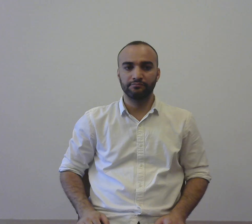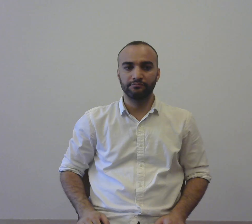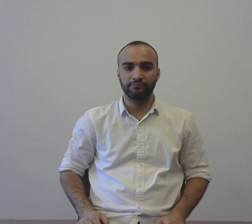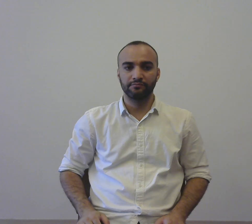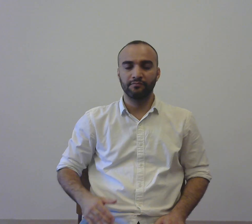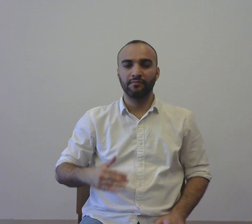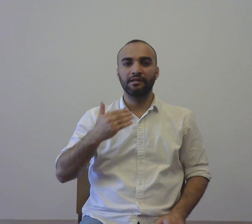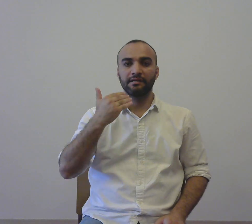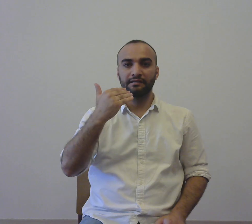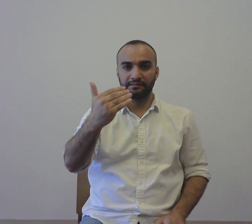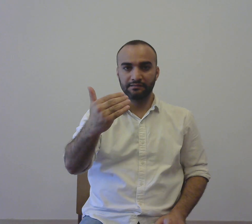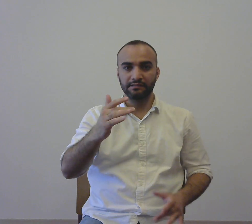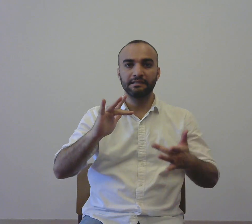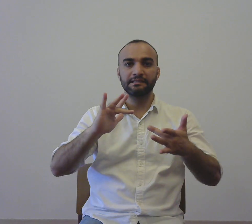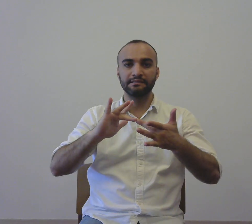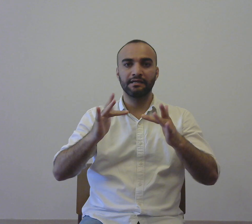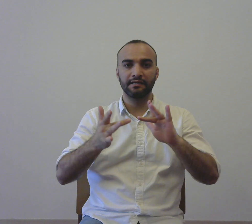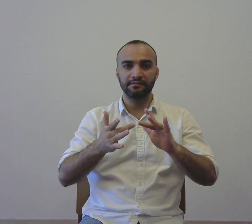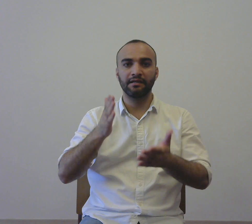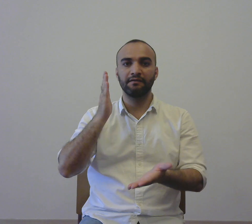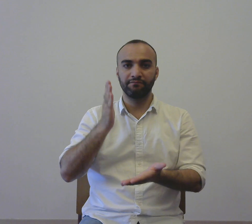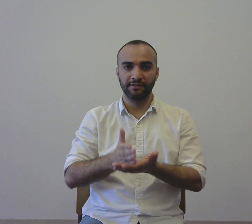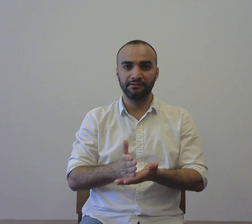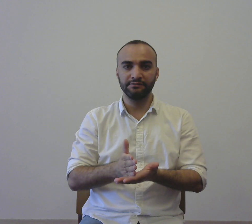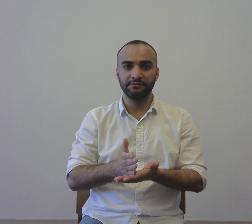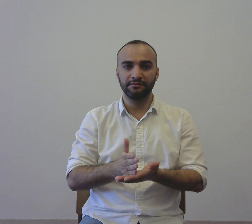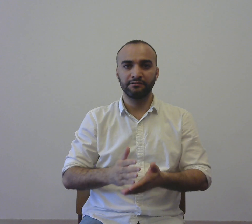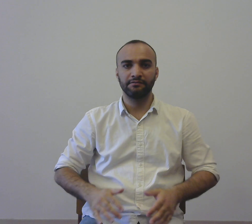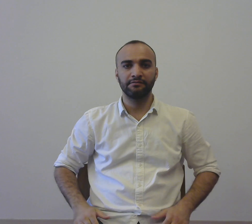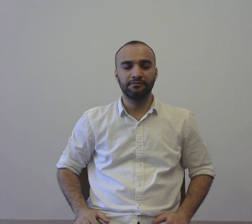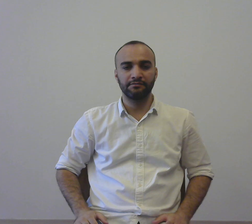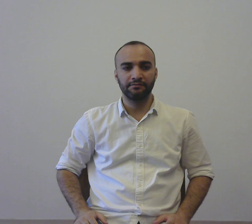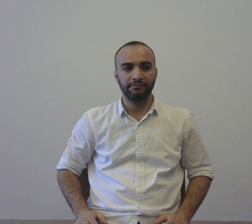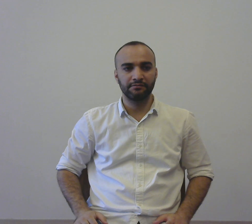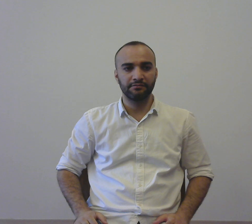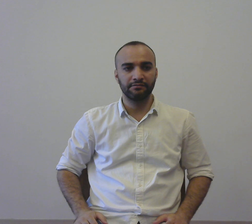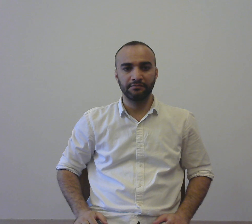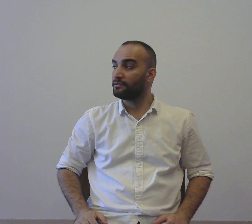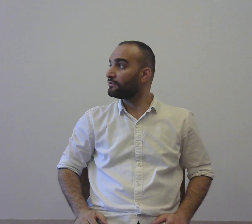Sizdə internet varmı?